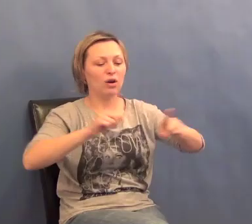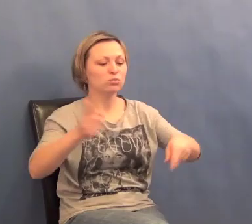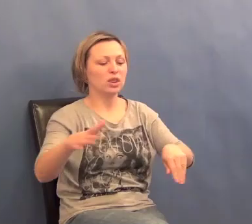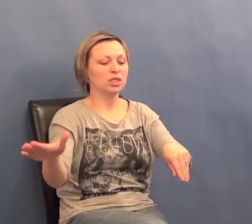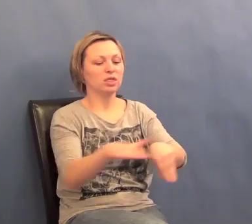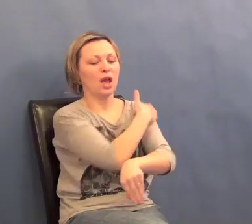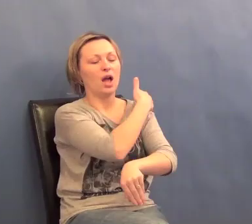Musi być nago.